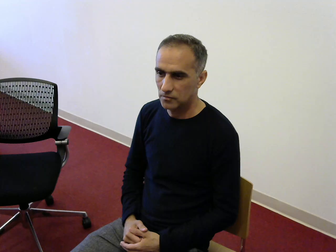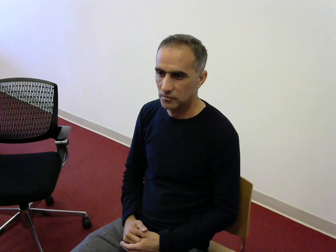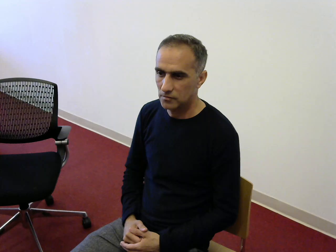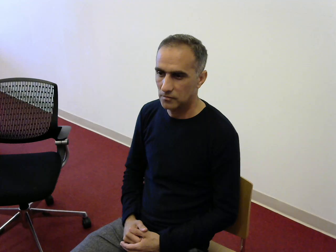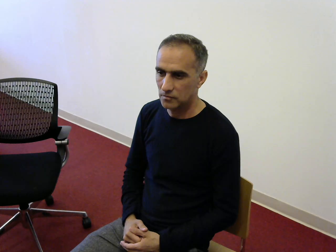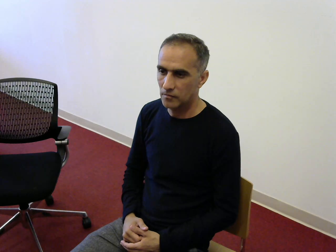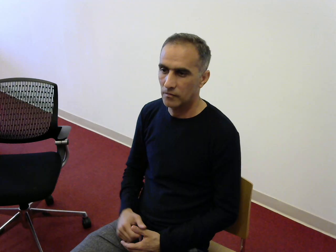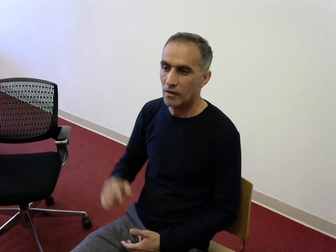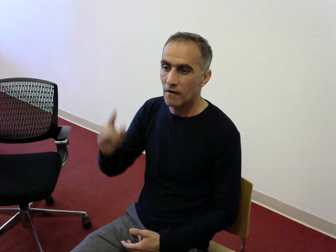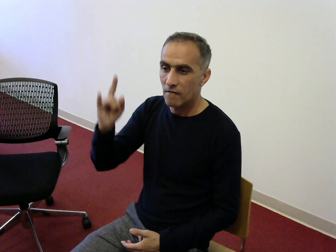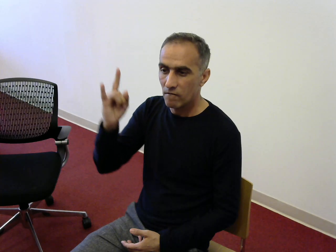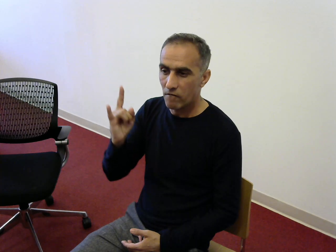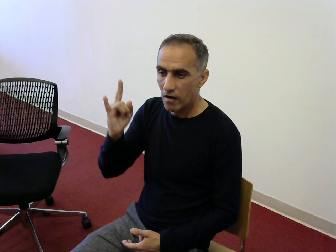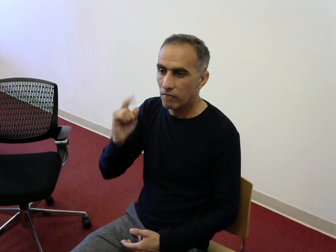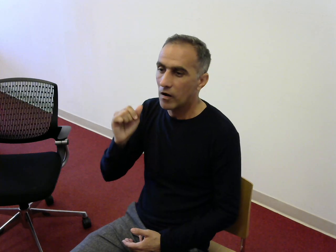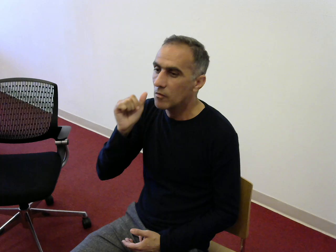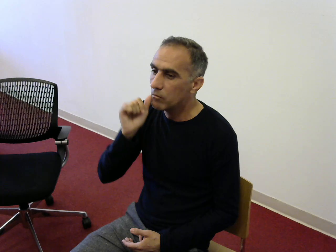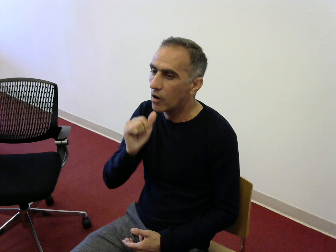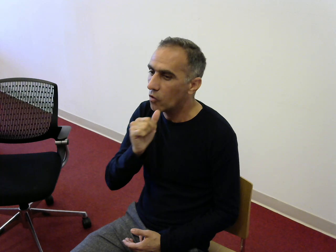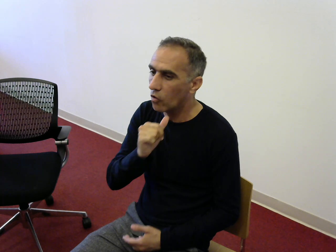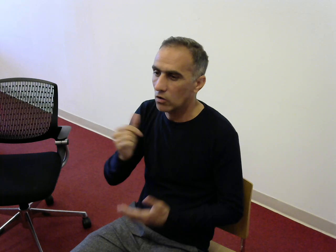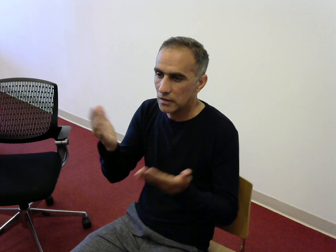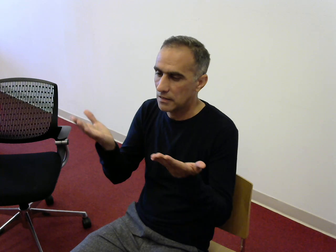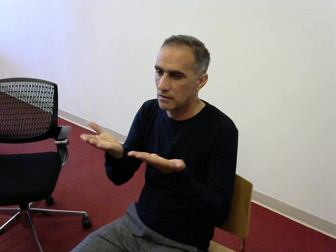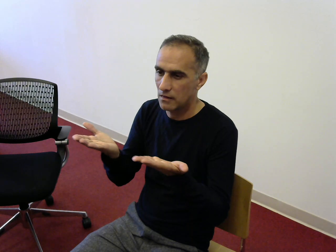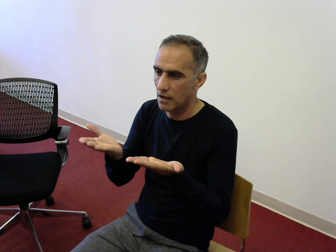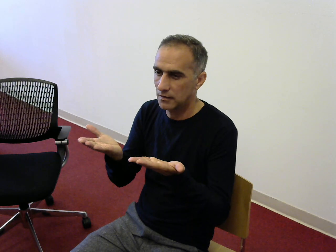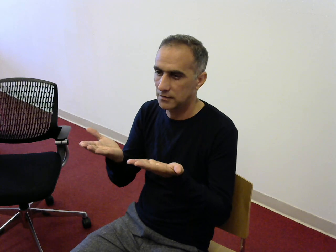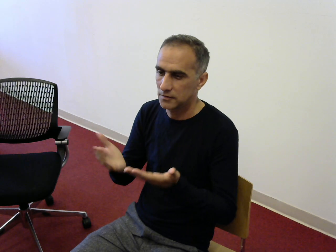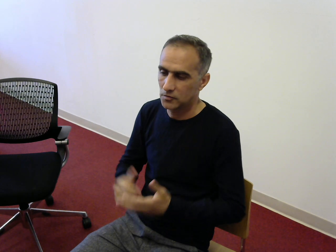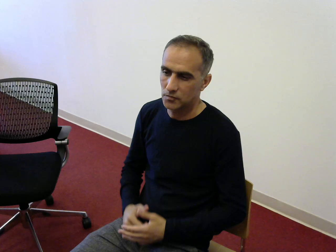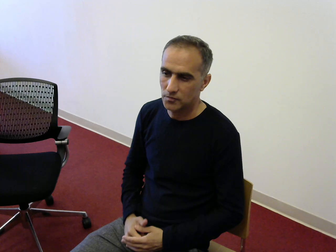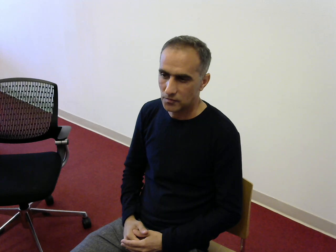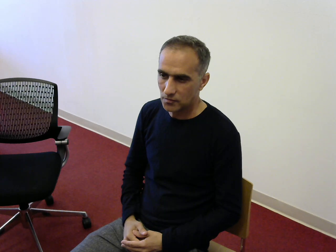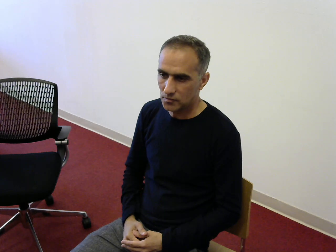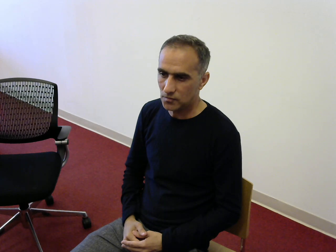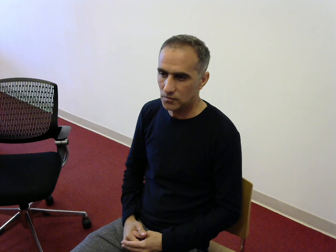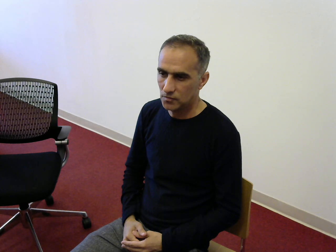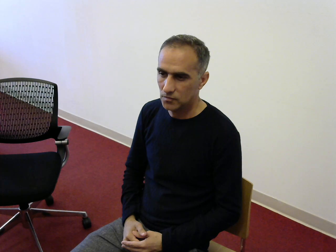WiFi-ın parolu nədir?